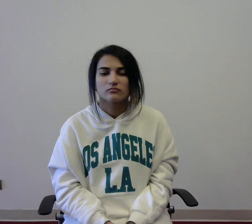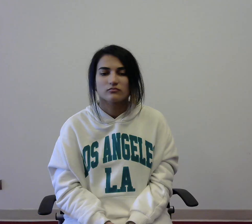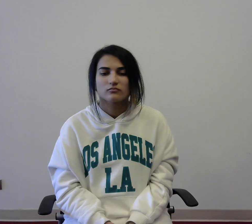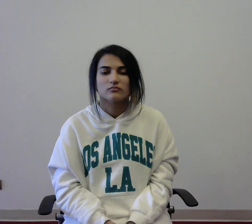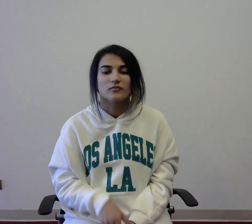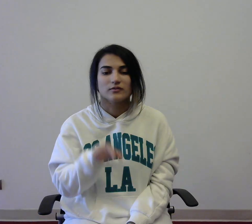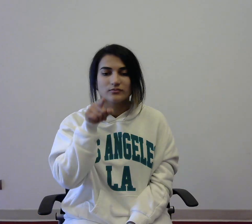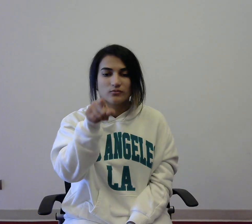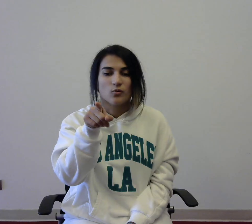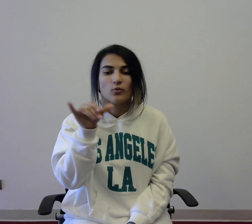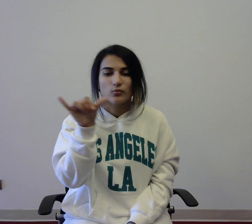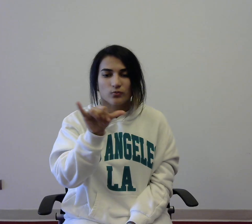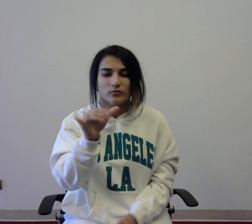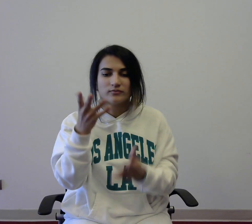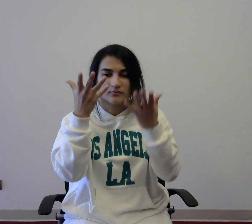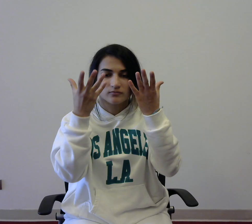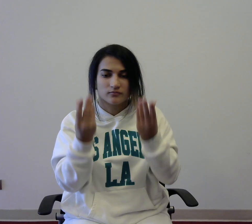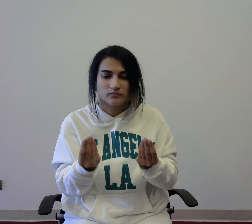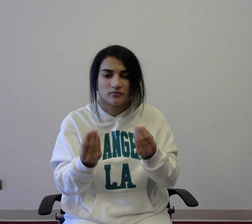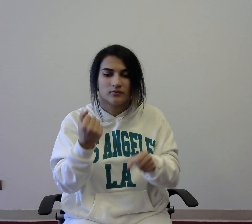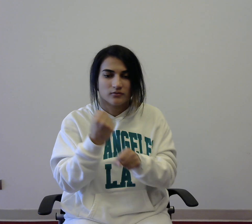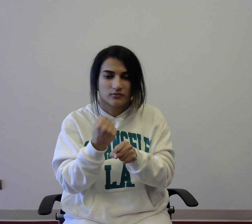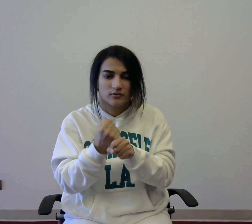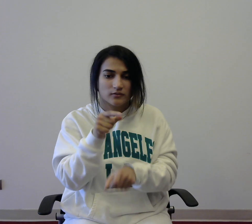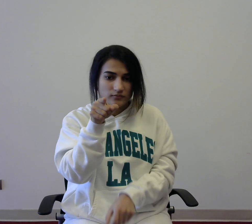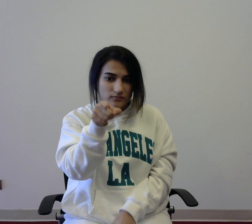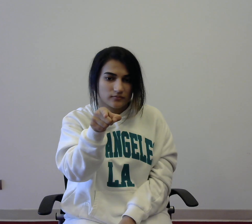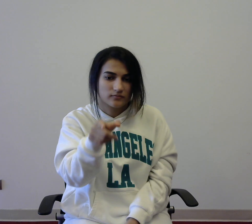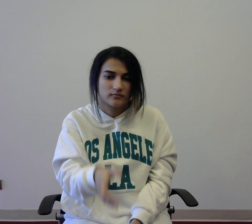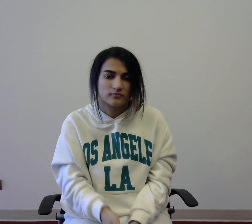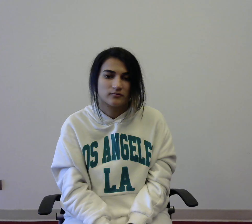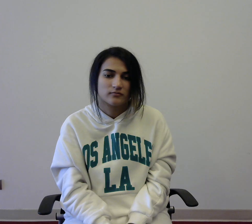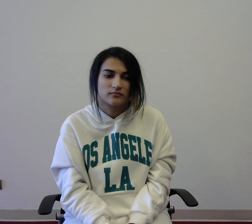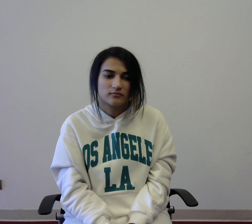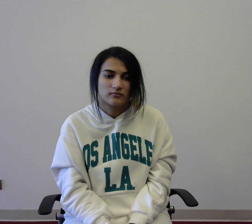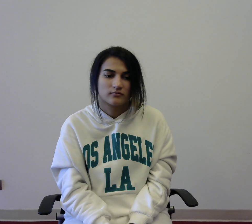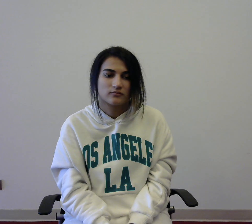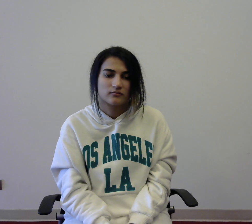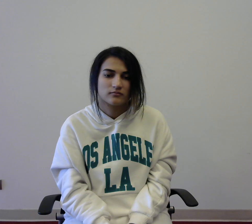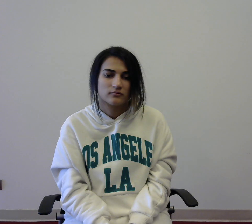Sən şənbə günü işləyirsən?